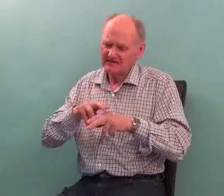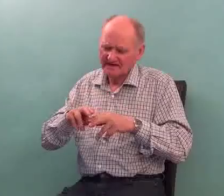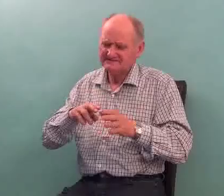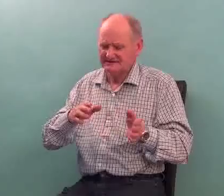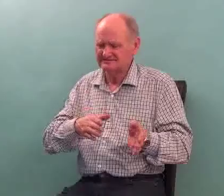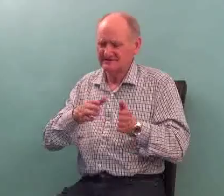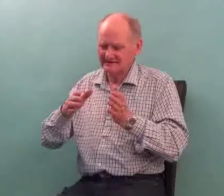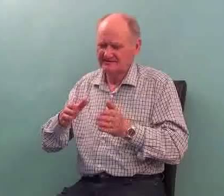Następny.